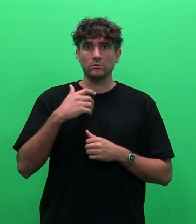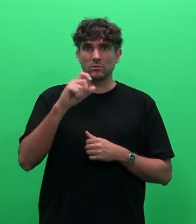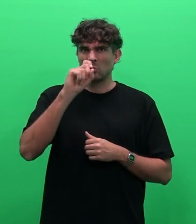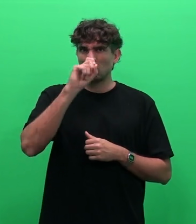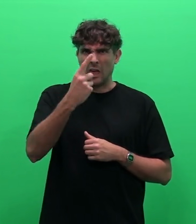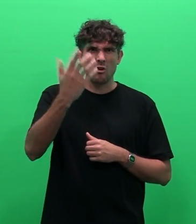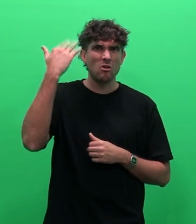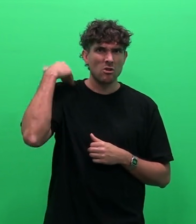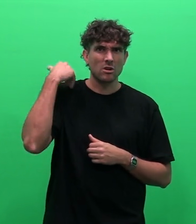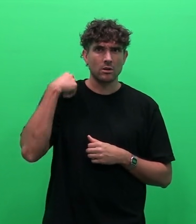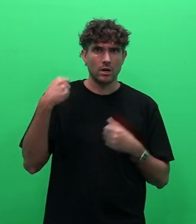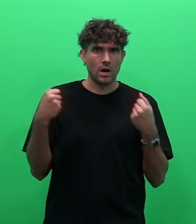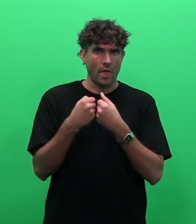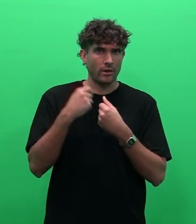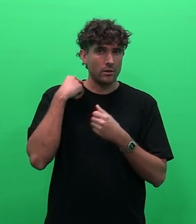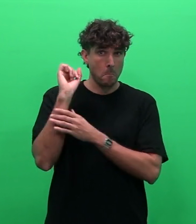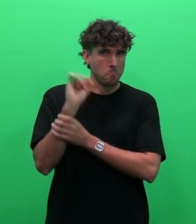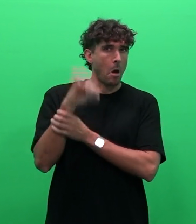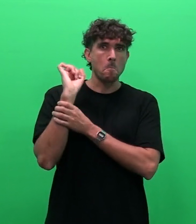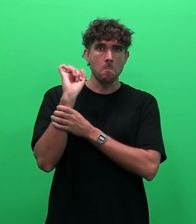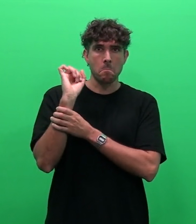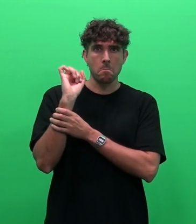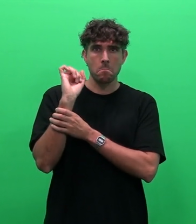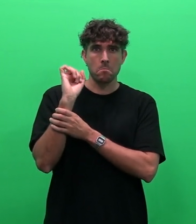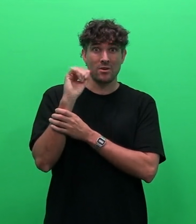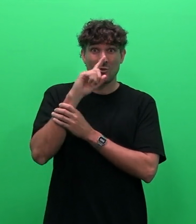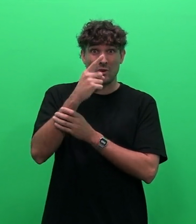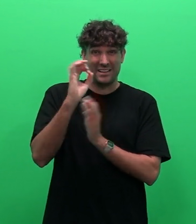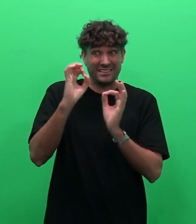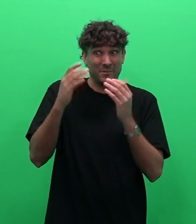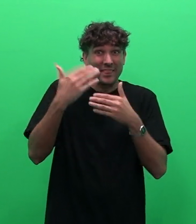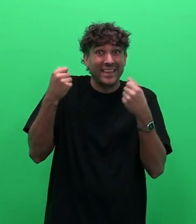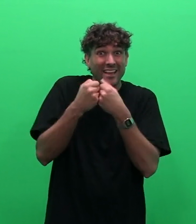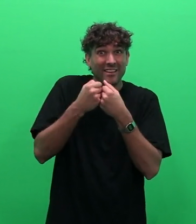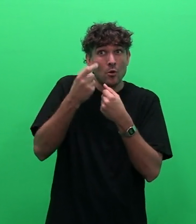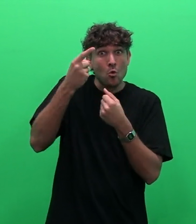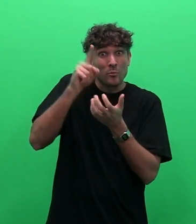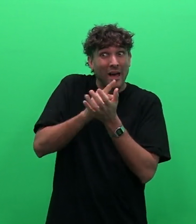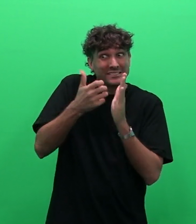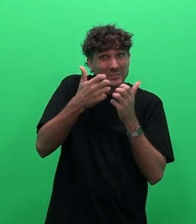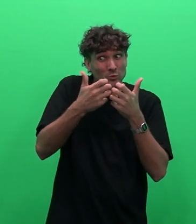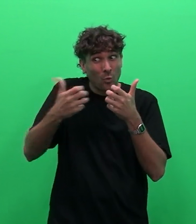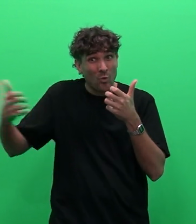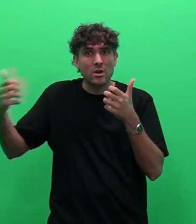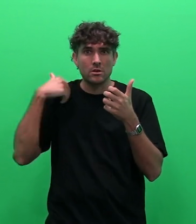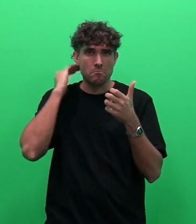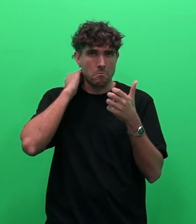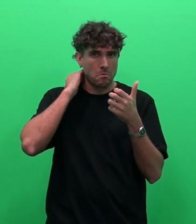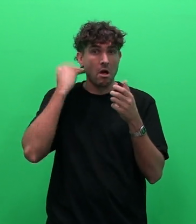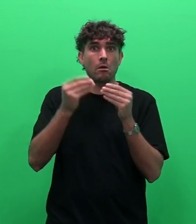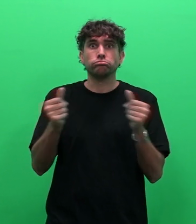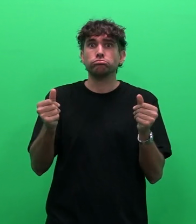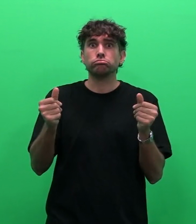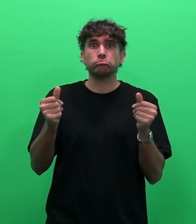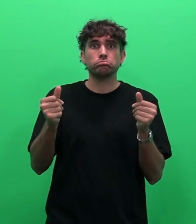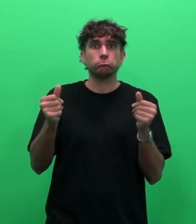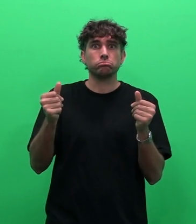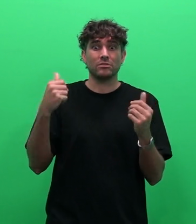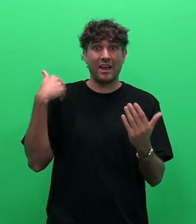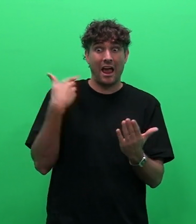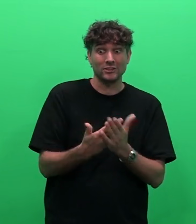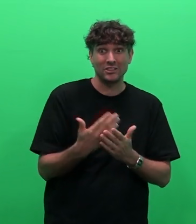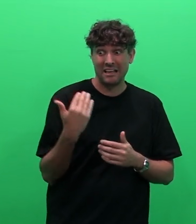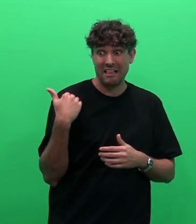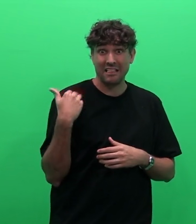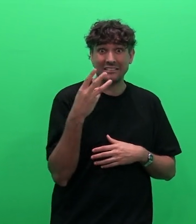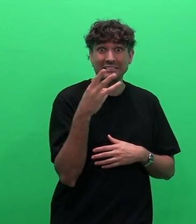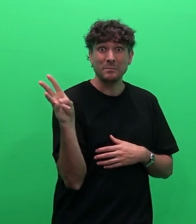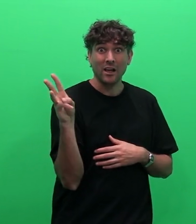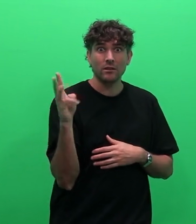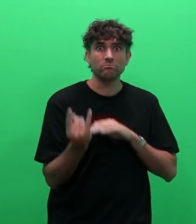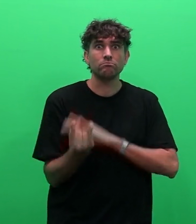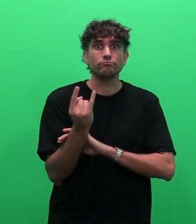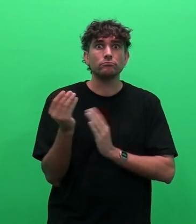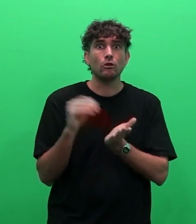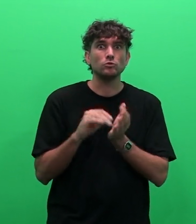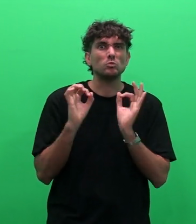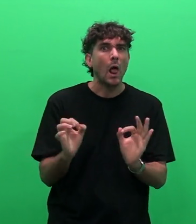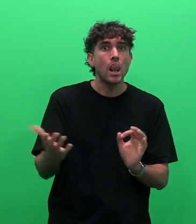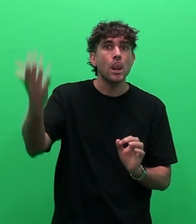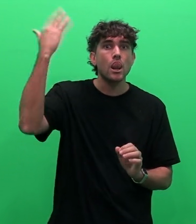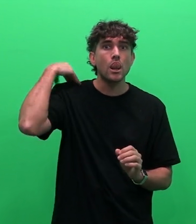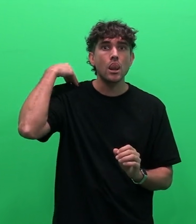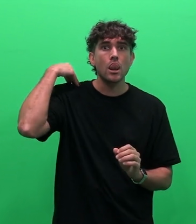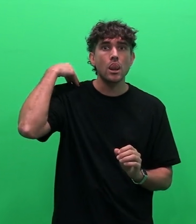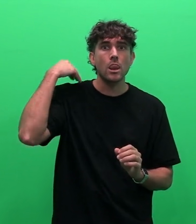Fa un any vaig tenir un accident i vaig tenir una fuetada cervical. Després de l'accident, durant el primer mes, em va fer mal però després el dolor va desaparèixer. Ara, fa tres setmanes que sento el mateix dolor que tenia abans.